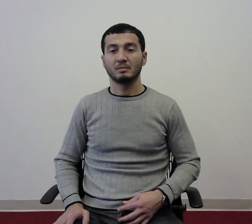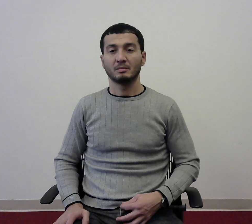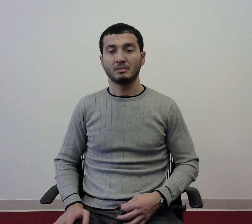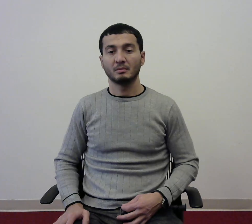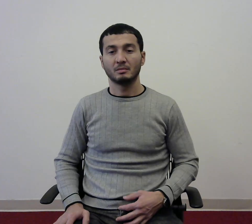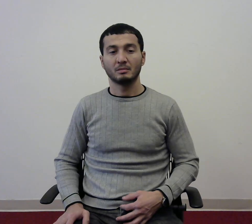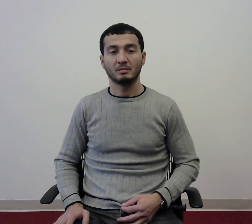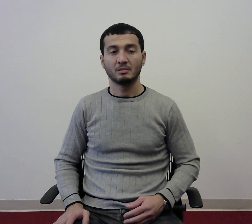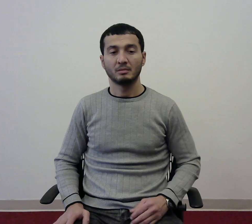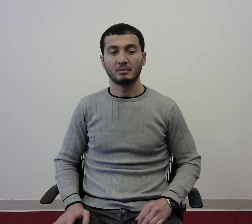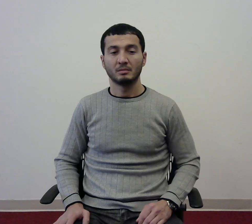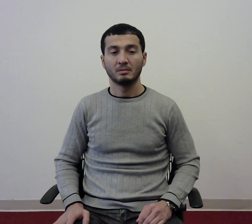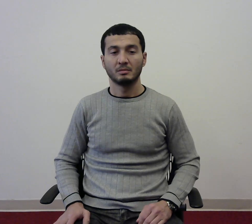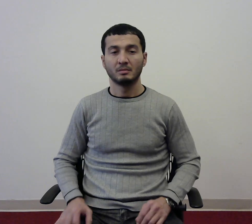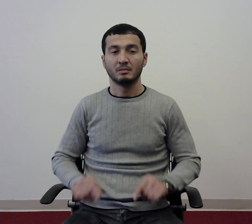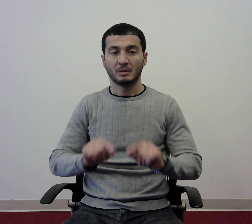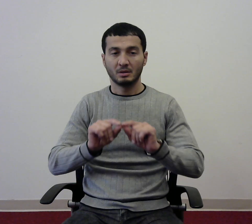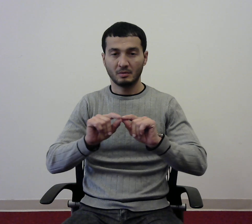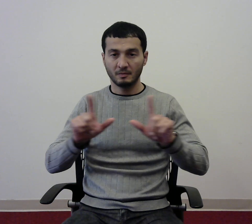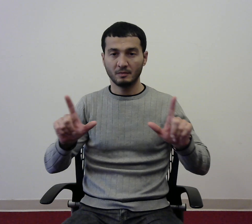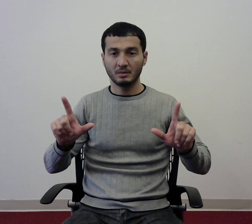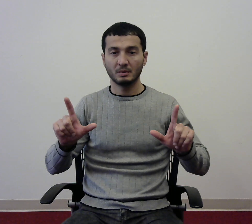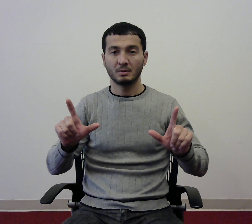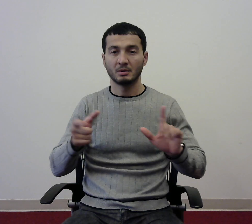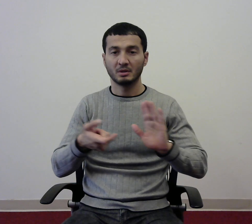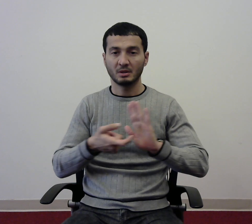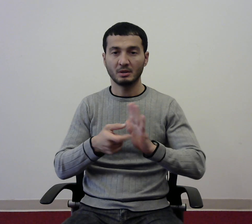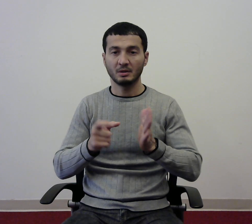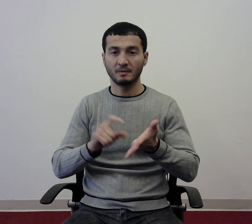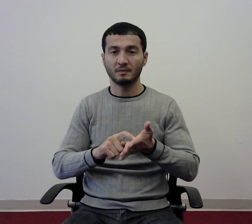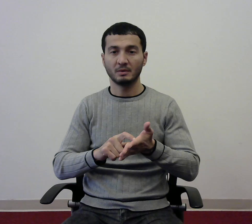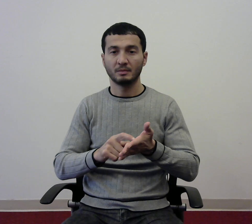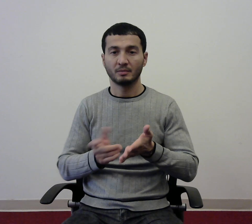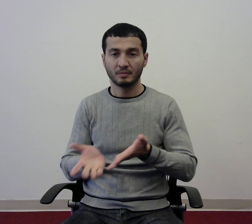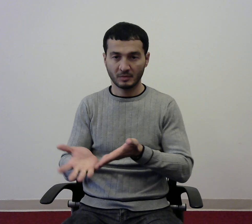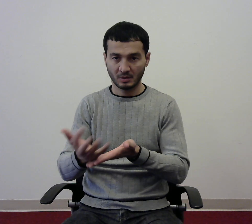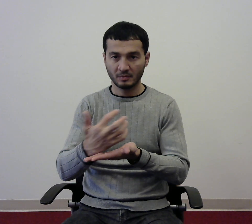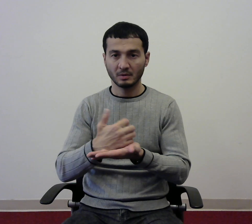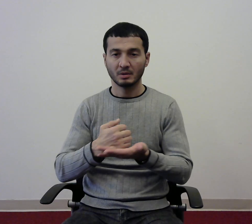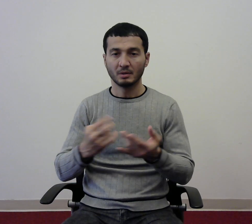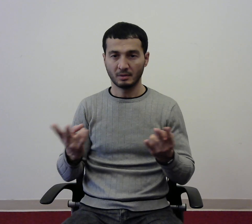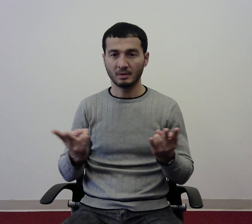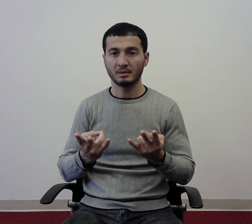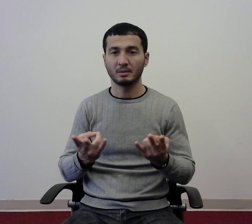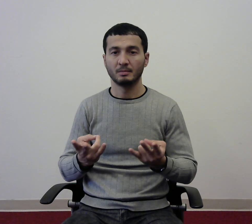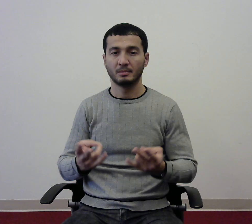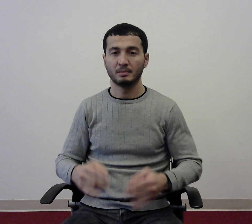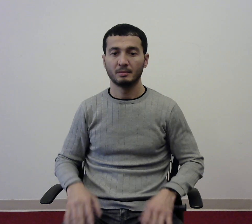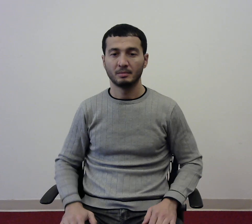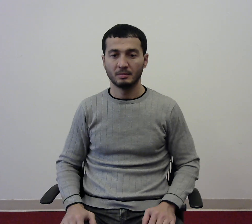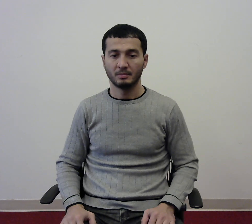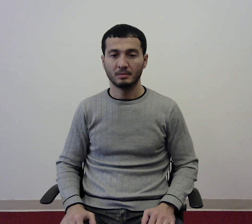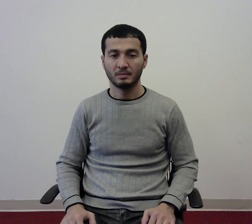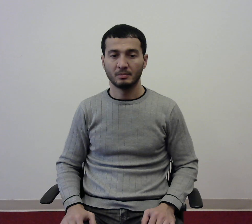Məktəbdə otaqları yığışdırmaq lazımdır